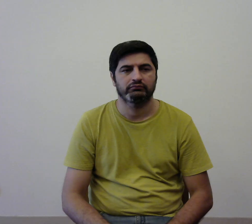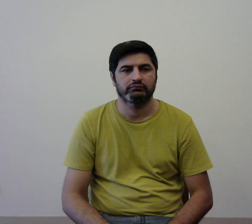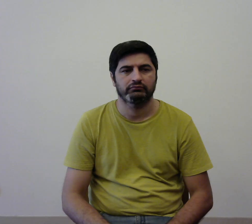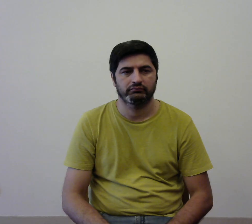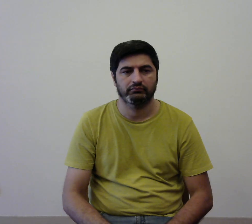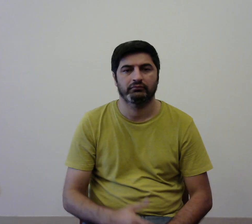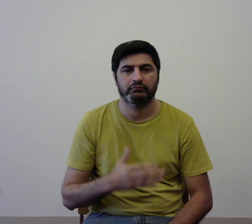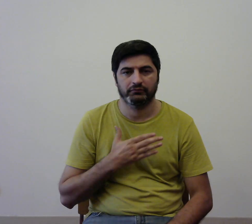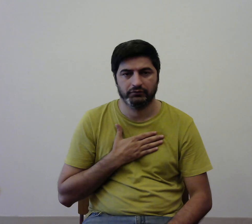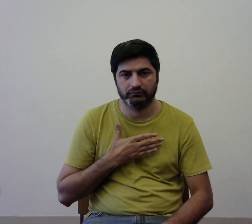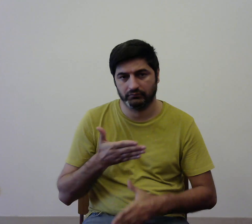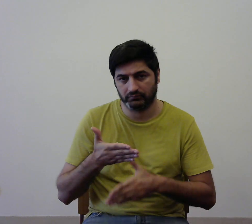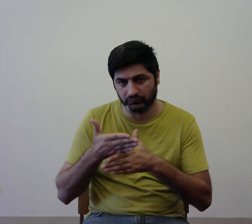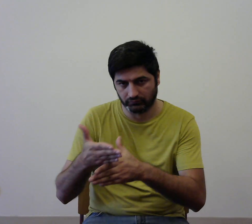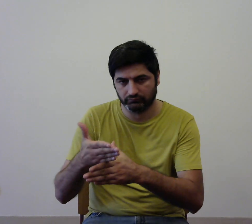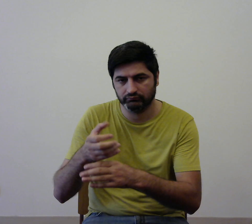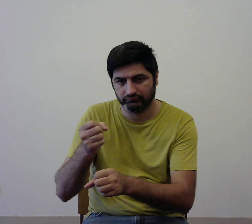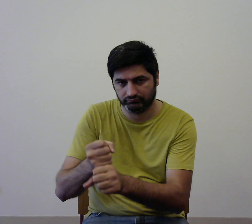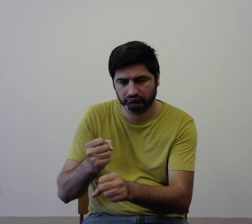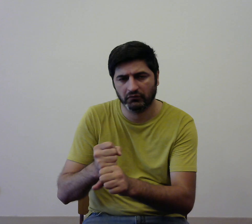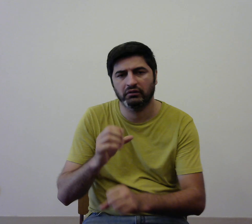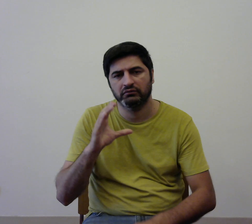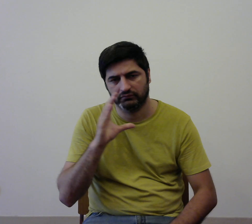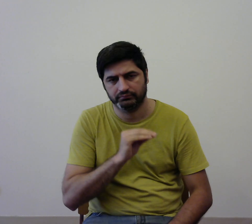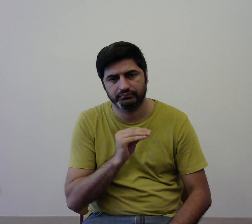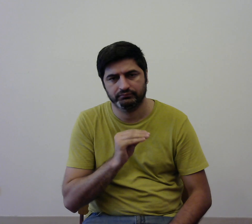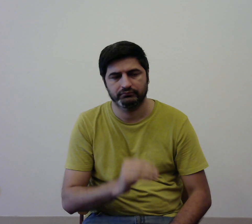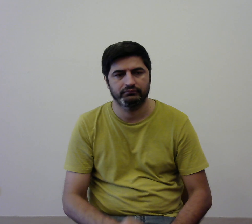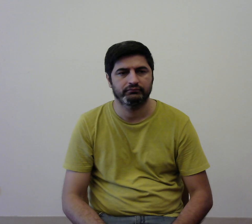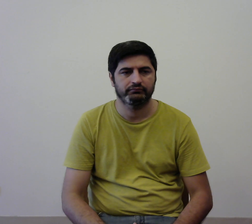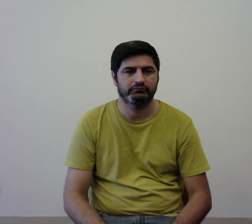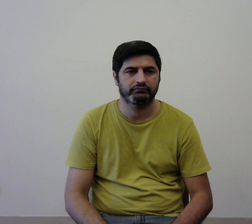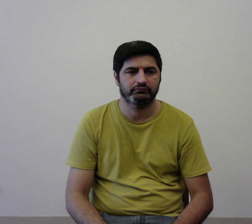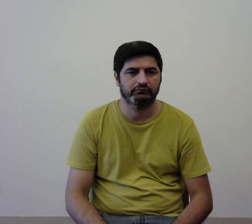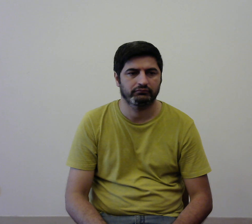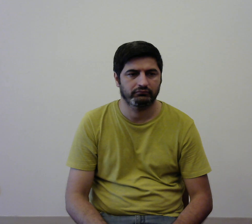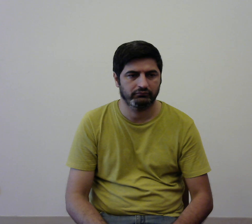Mənə kömək edə bilərsinizmi?